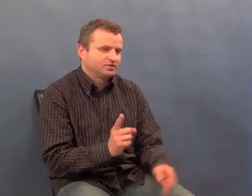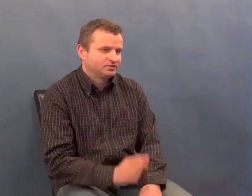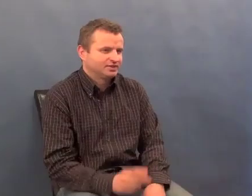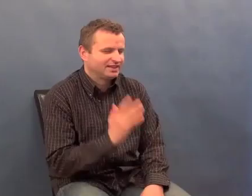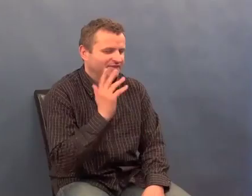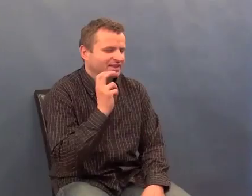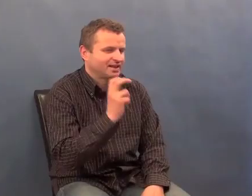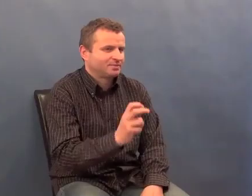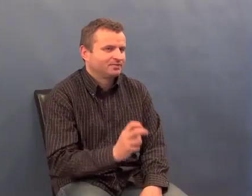Wiem, to tramwaj.